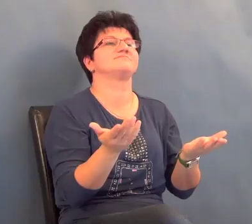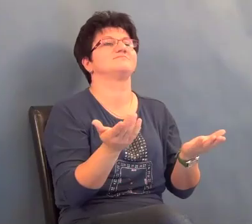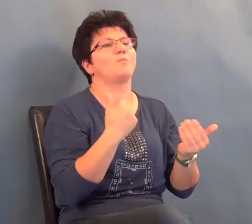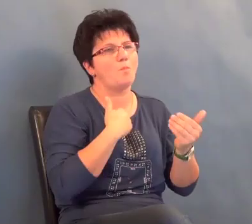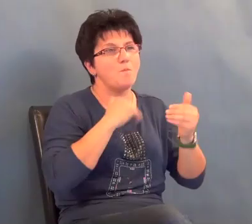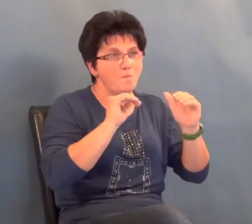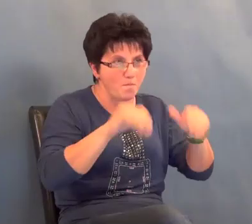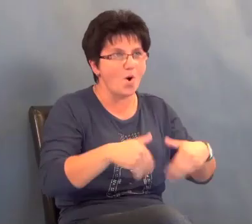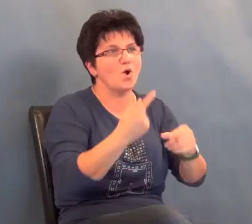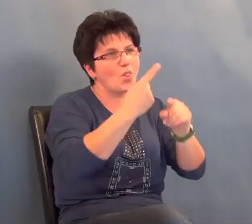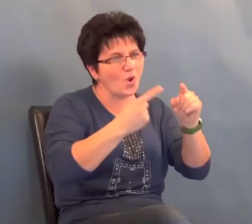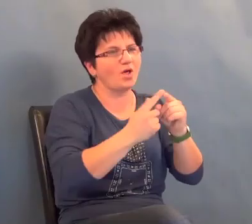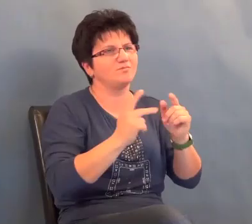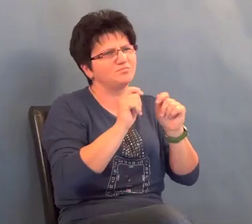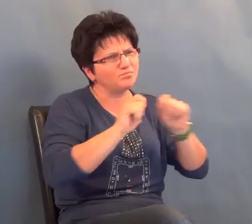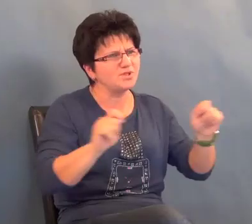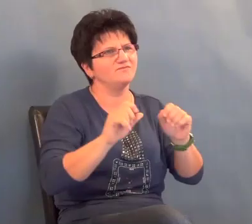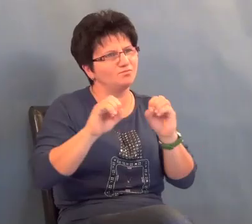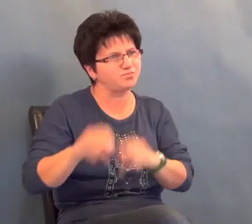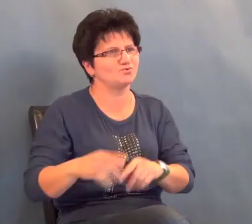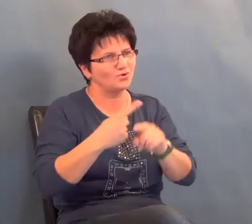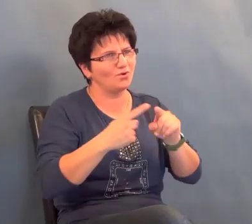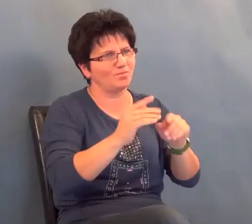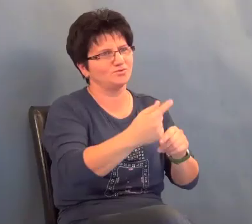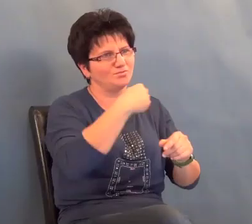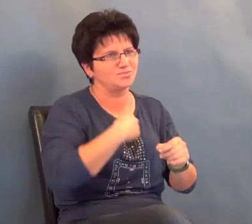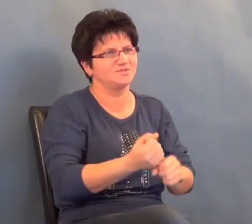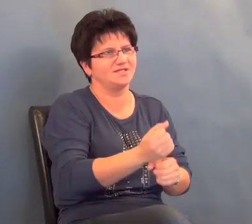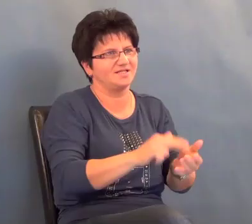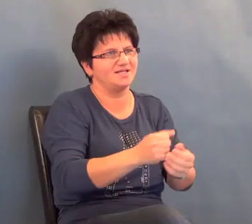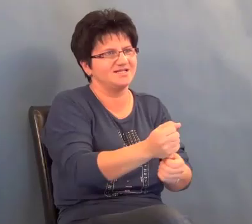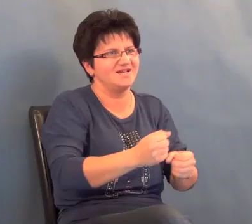Mogę zrobić przerwę na trochę, zostawię to, a ty możesz wpaść do mnie na kawę.